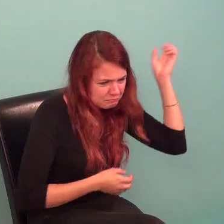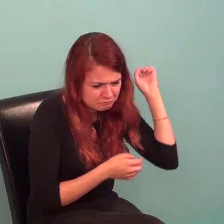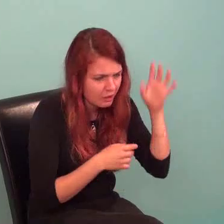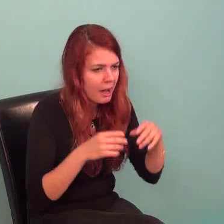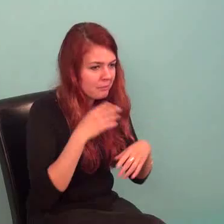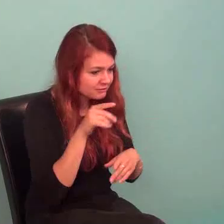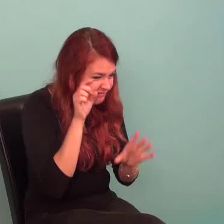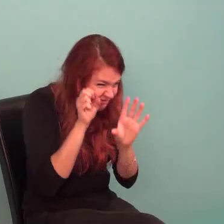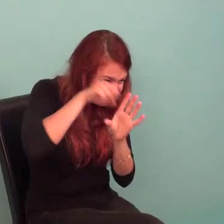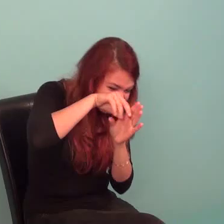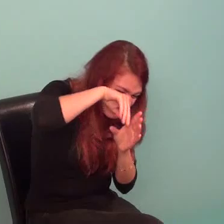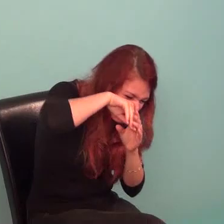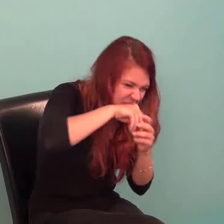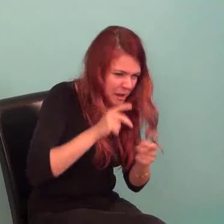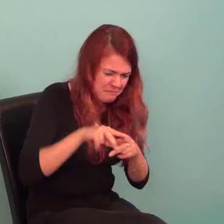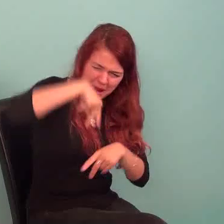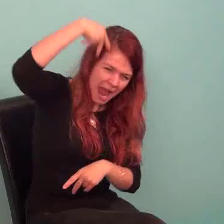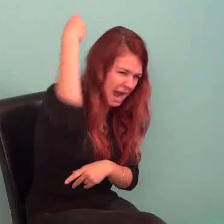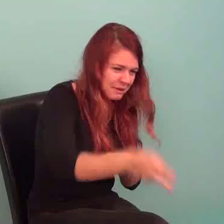Pies wkłada do niego łeb i wypada razem ze słoikiem przez okno.